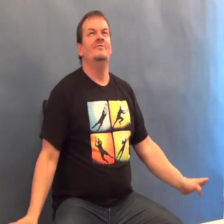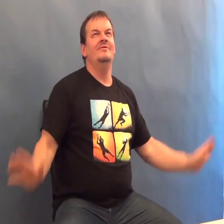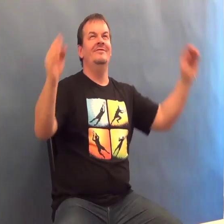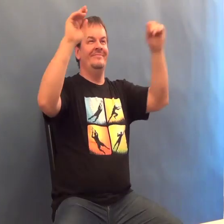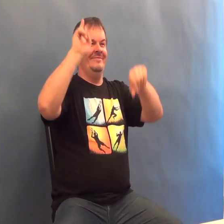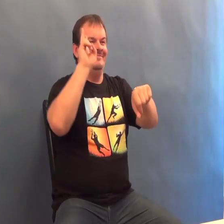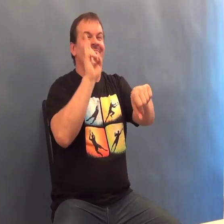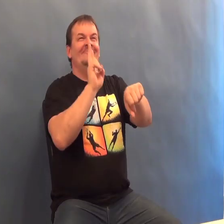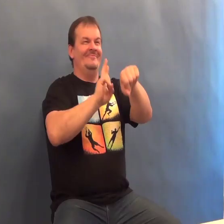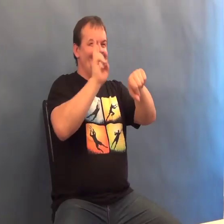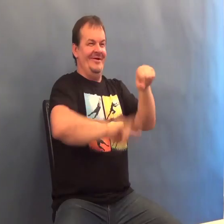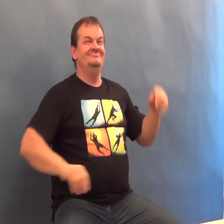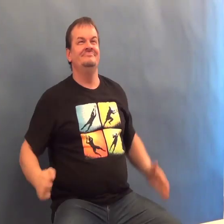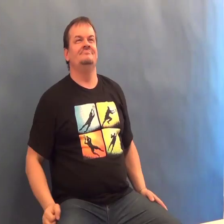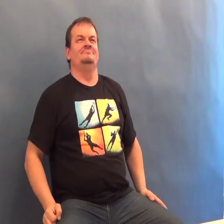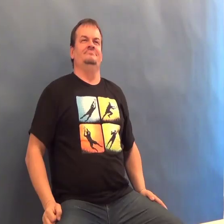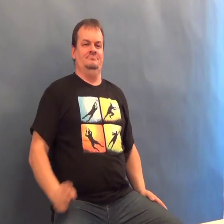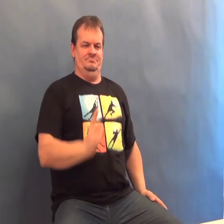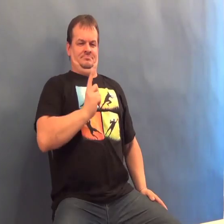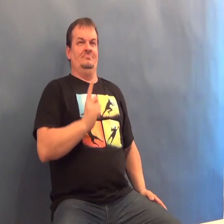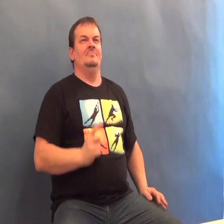A policjant stoi z tyłu, Charlie Chaplin nie wiedząc o tym uderza w niego.